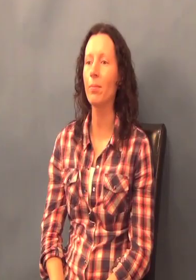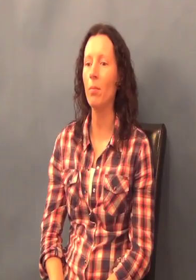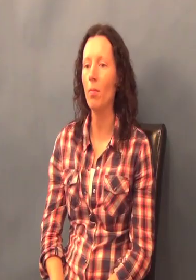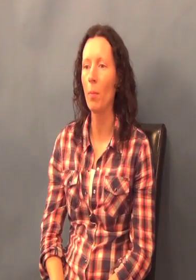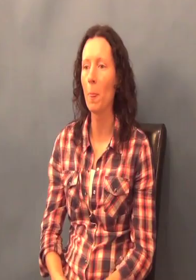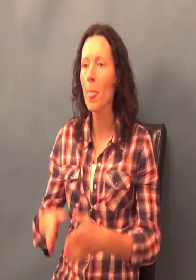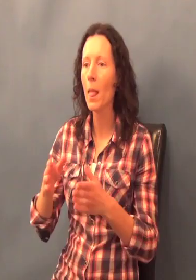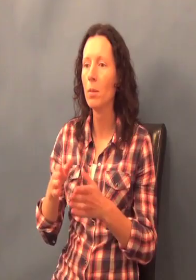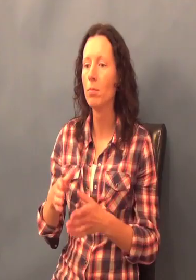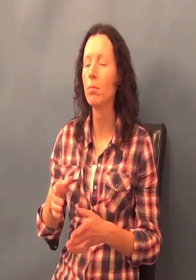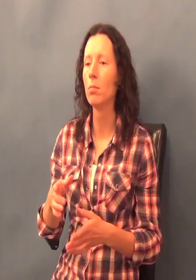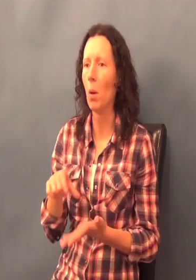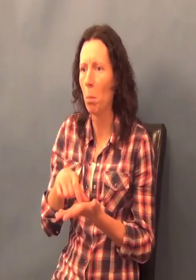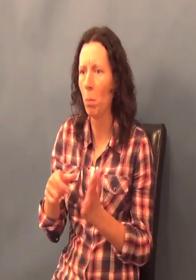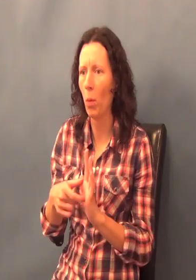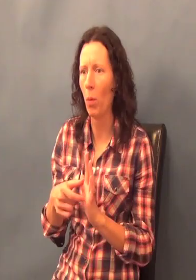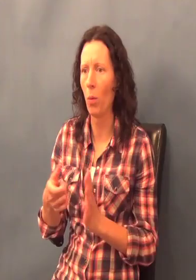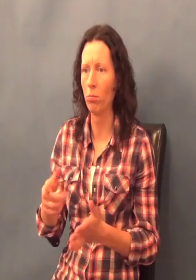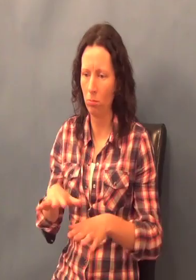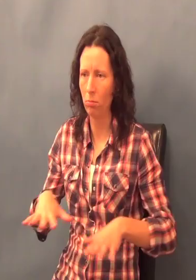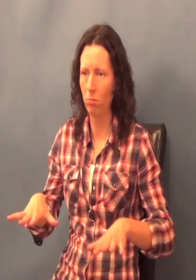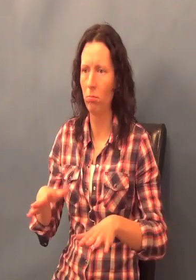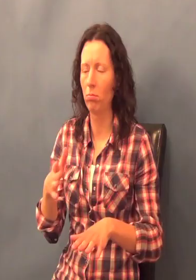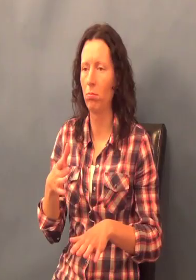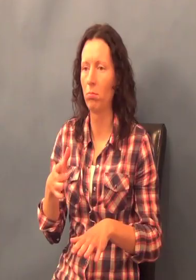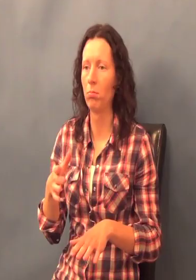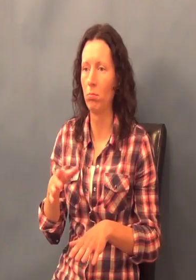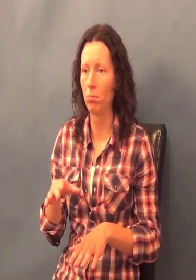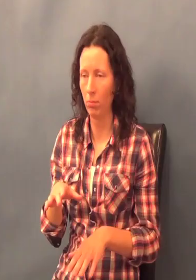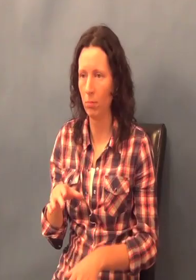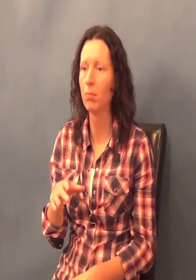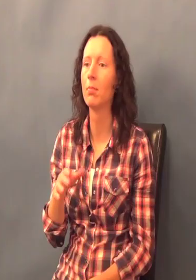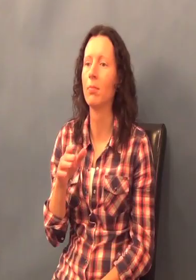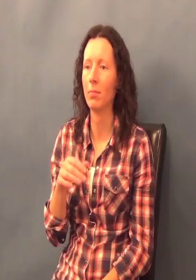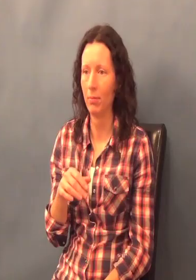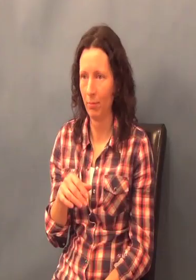W pokoju.